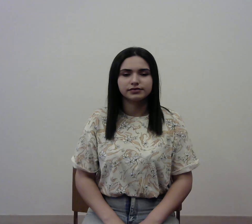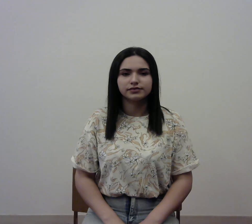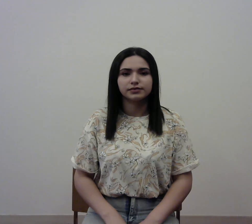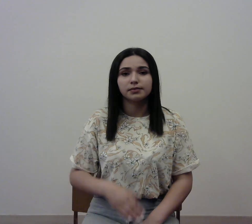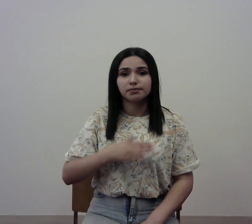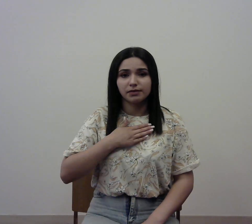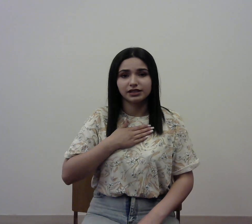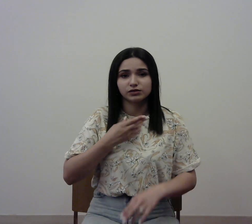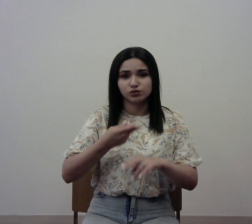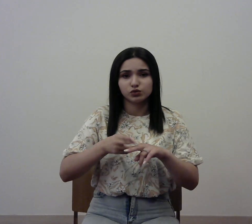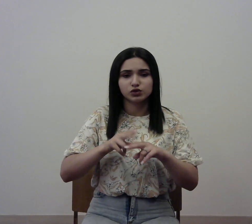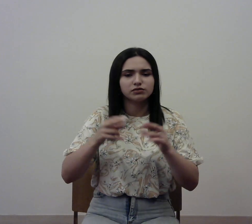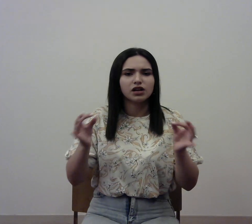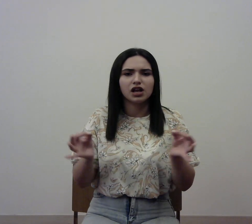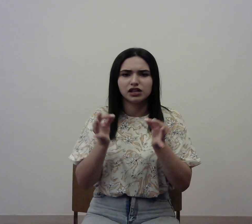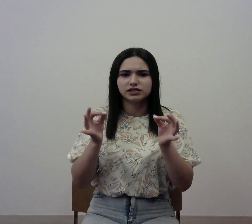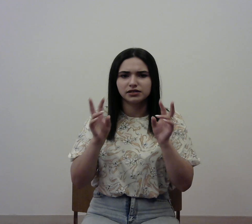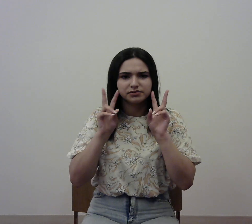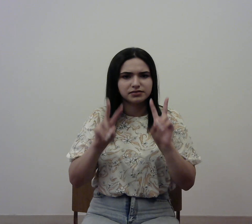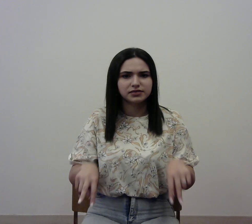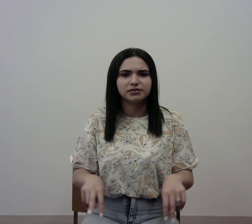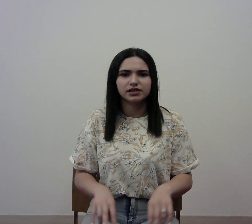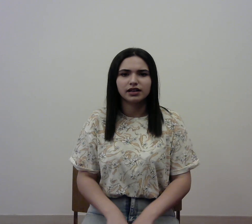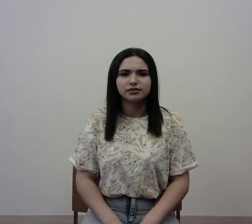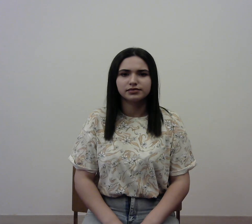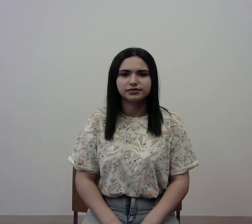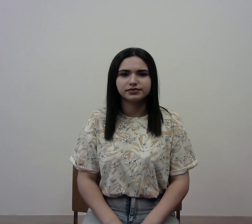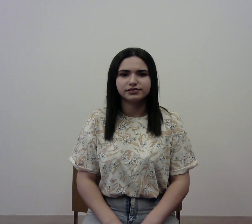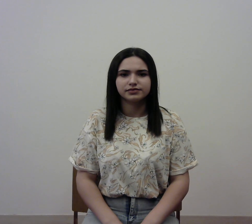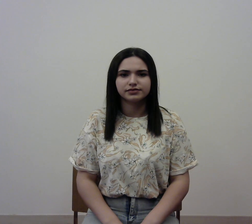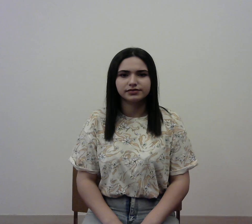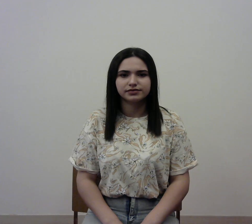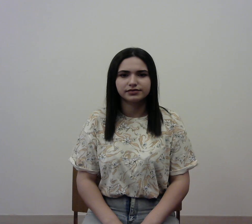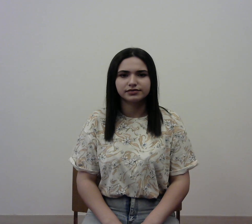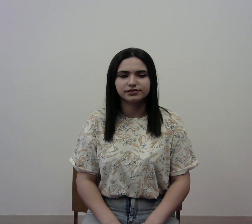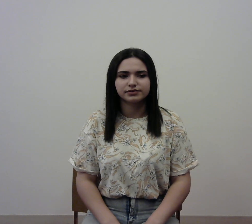Mən bu barədə heç nə bilmirəm